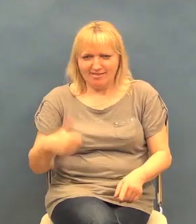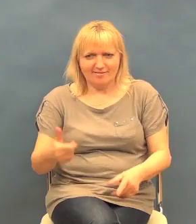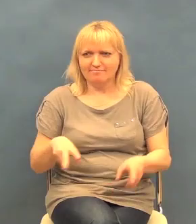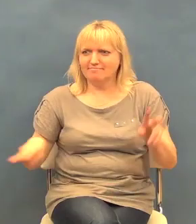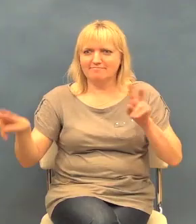Rozgląda się i koniec.